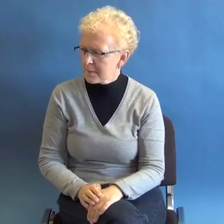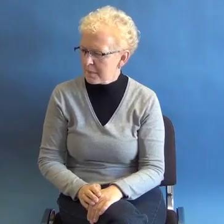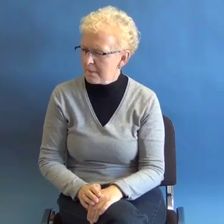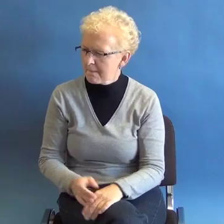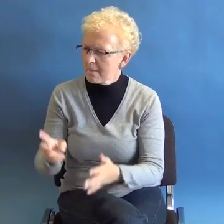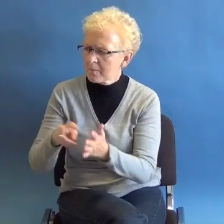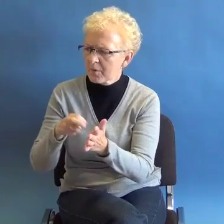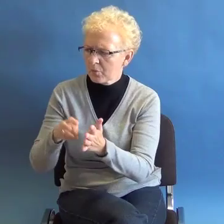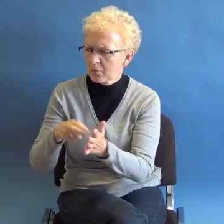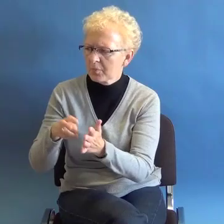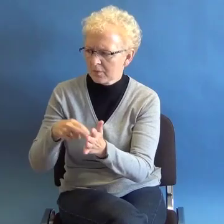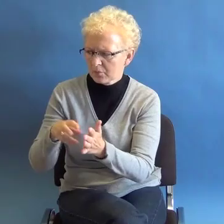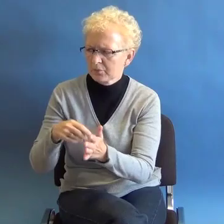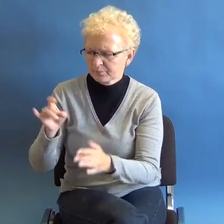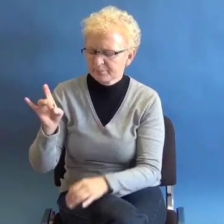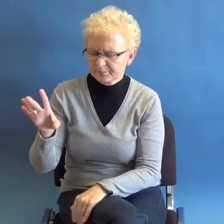Brakuje, tak...